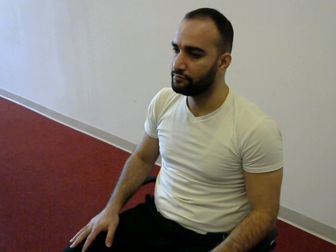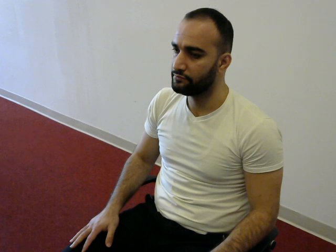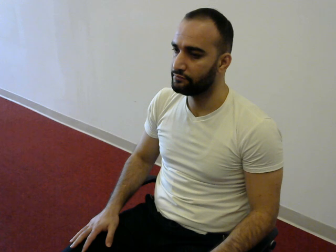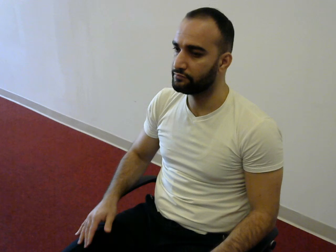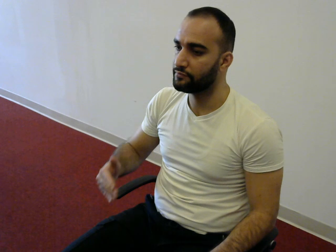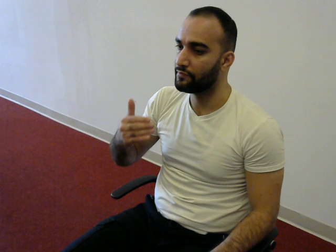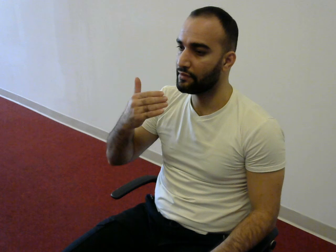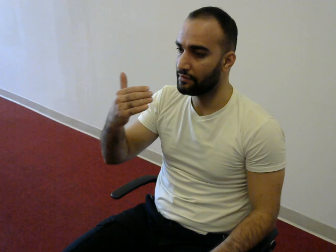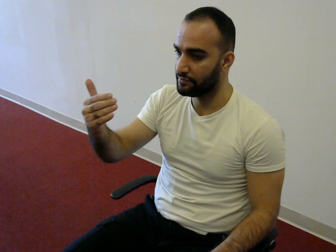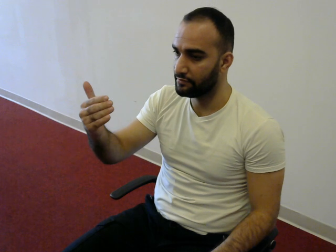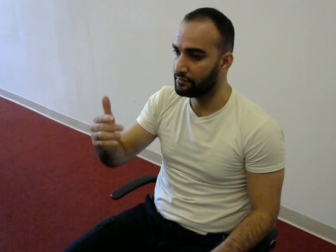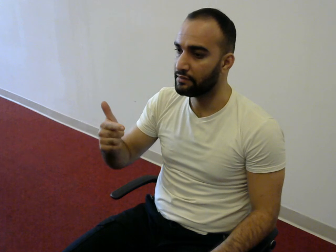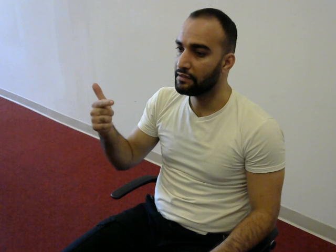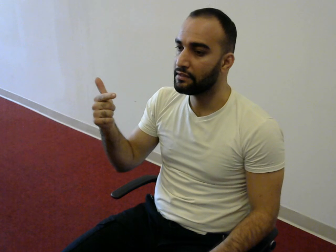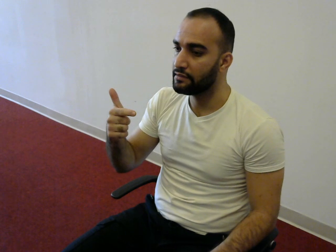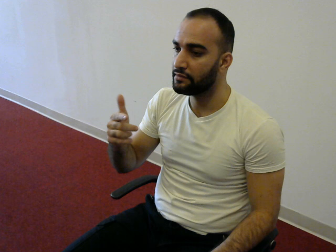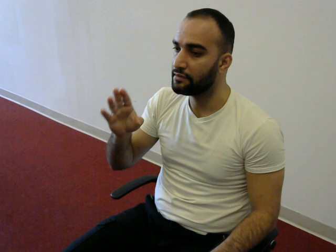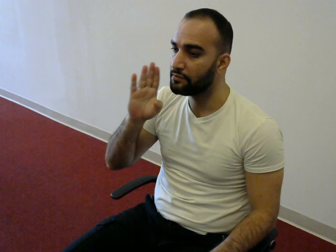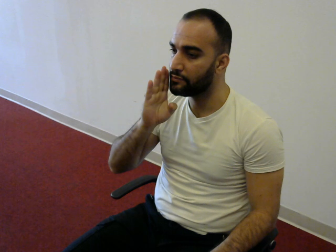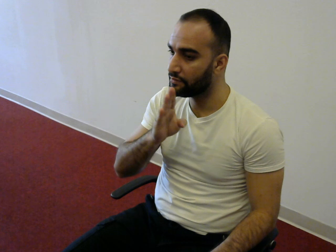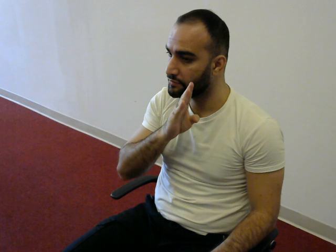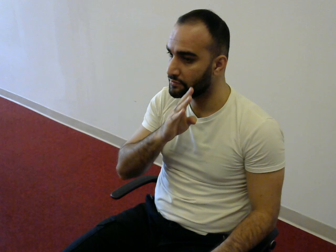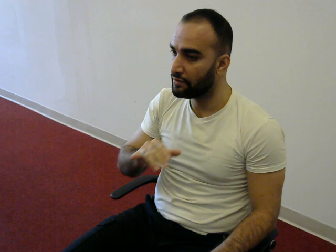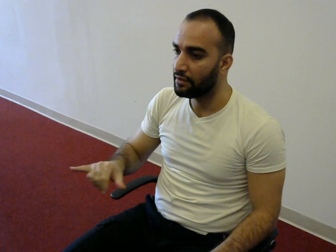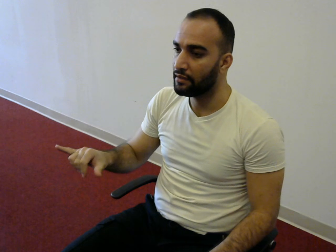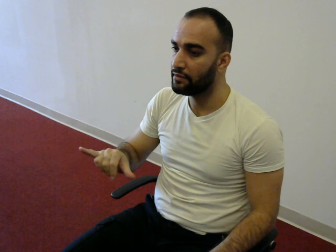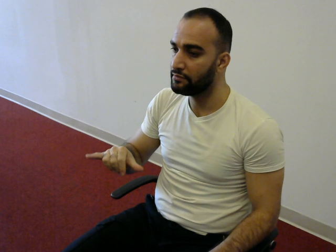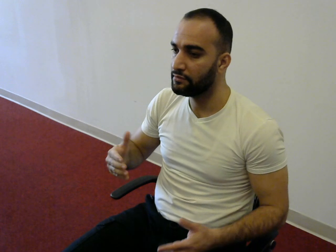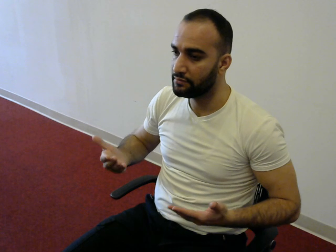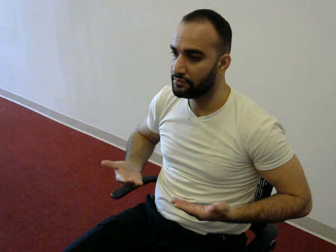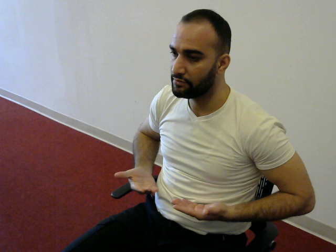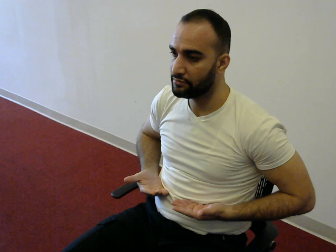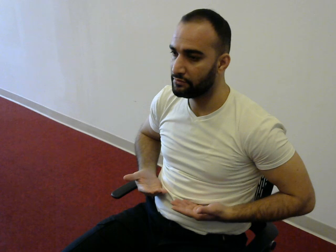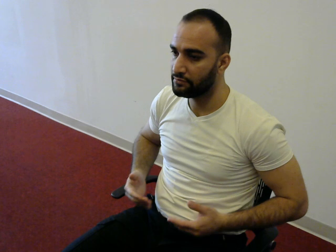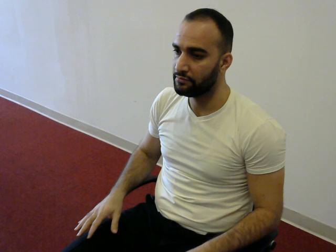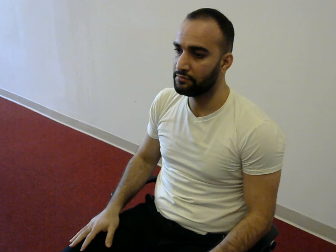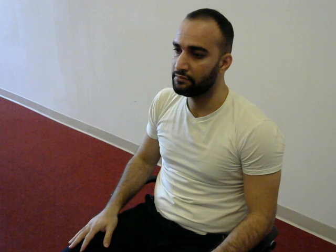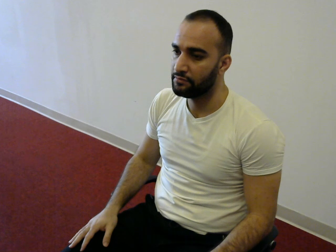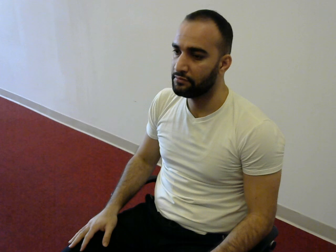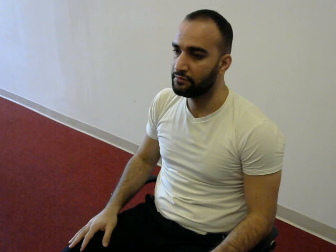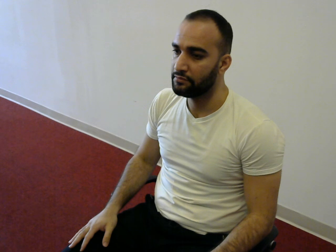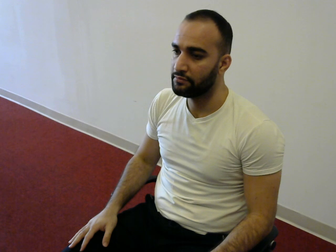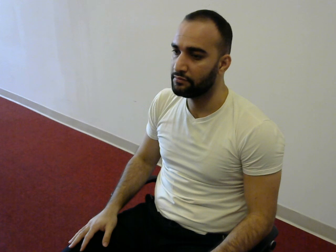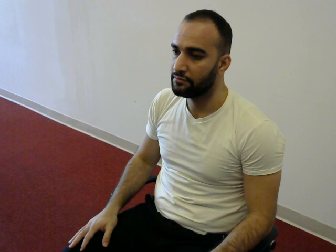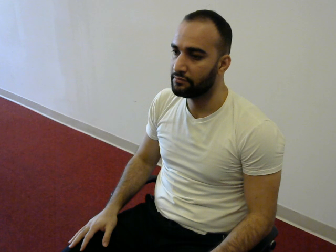Sənin qayınanan harda yaşayır?